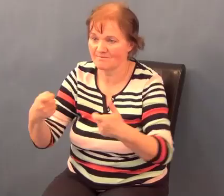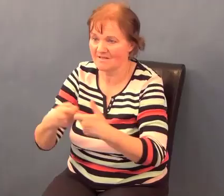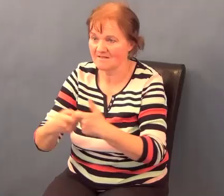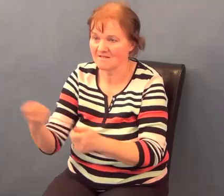Przeszkadza.